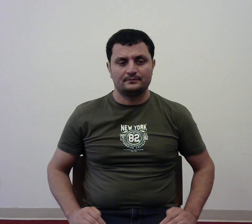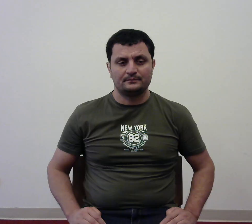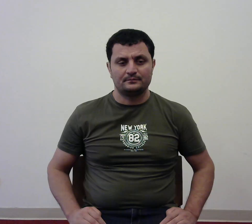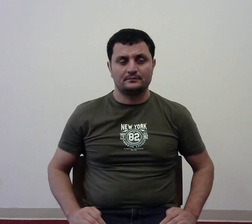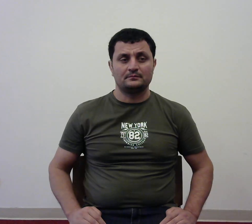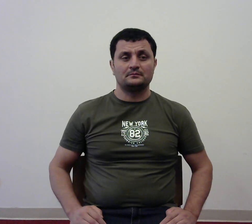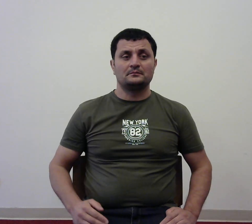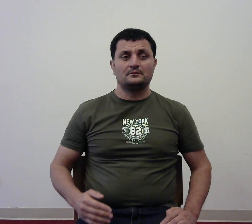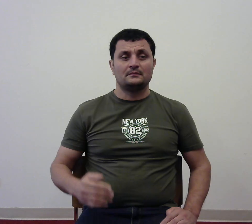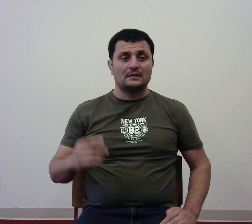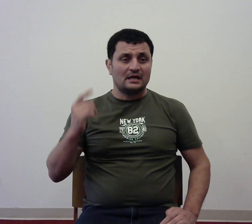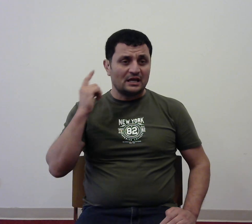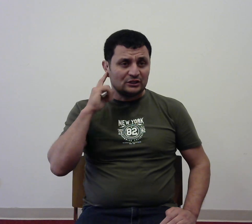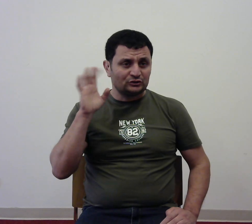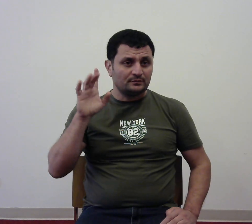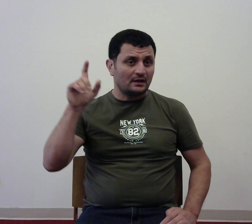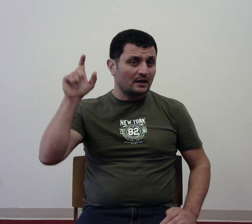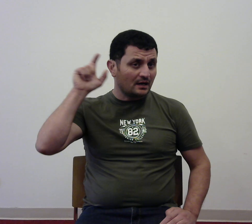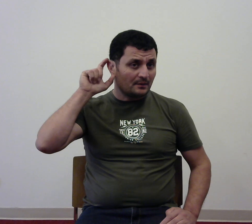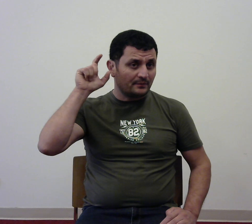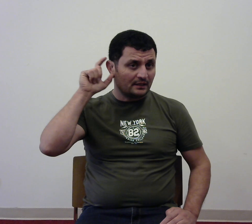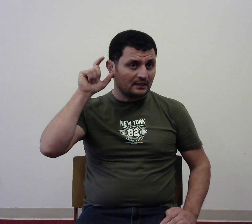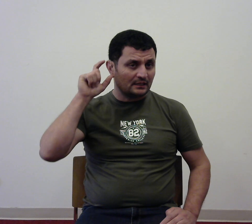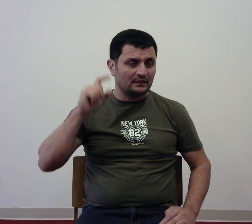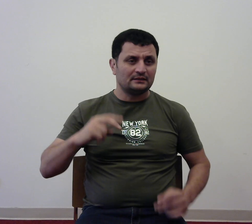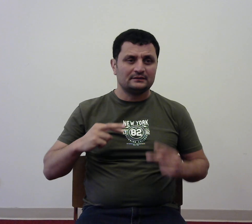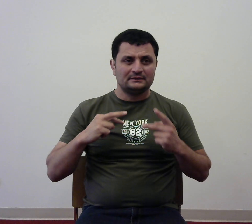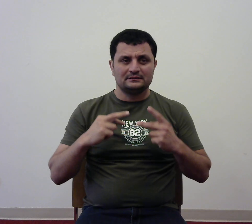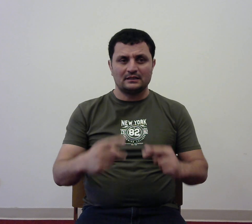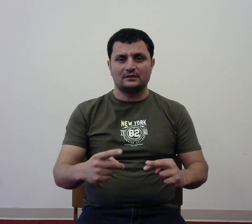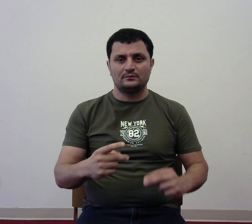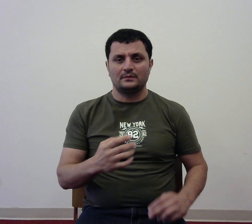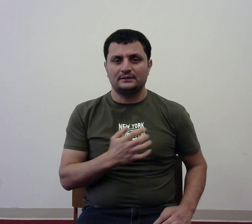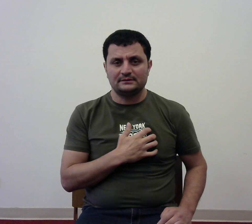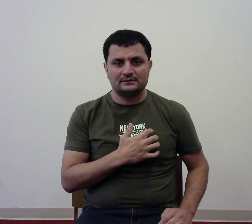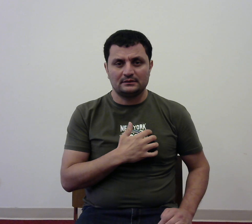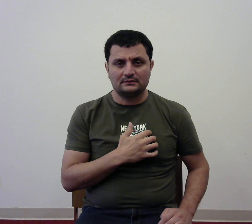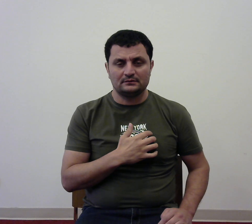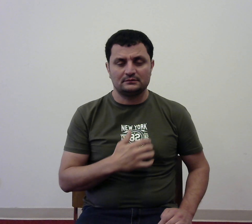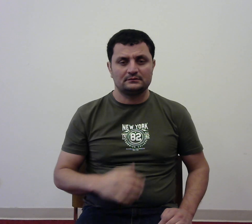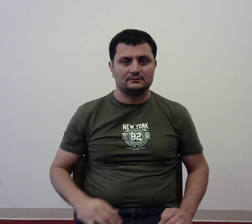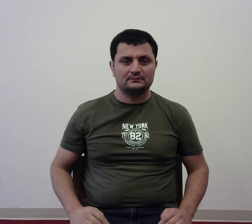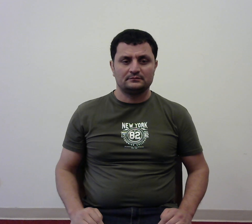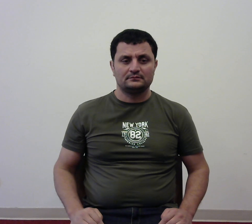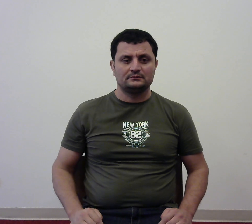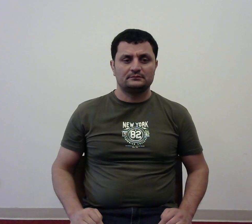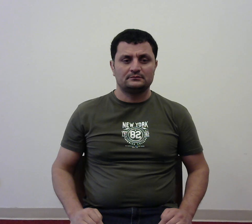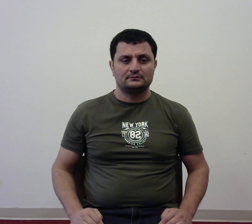Eşitmə aparatını dəyişmək istəyirəm